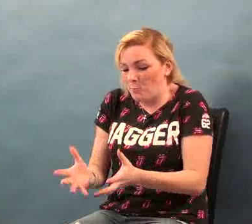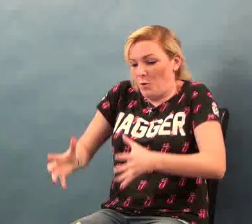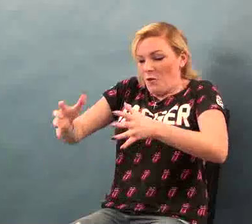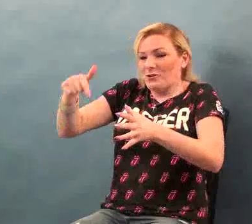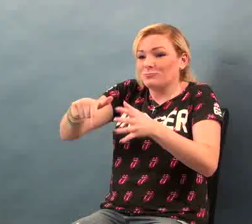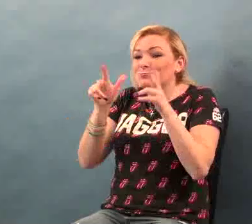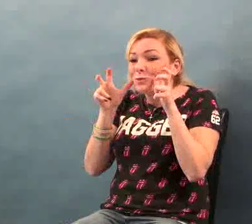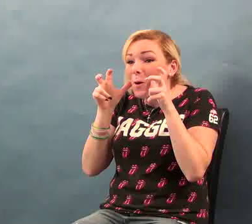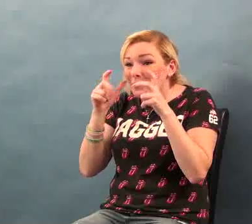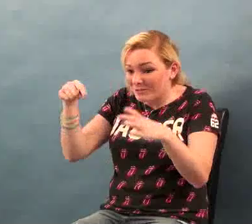W słoiku była żaba.